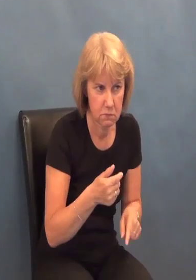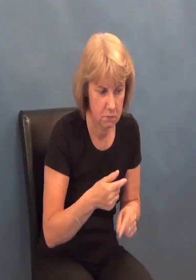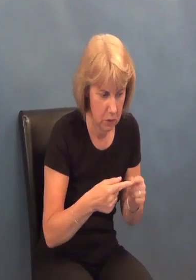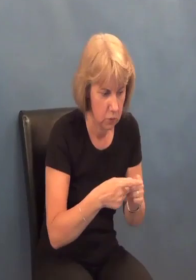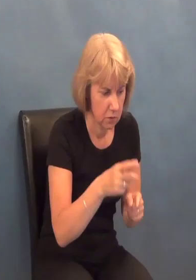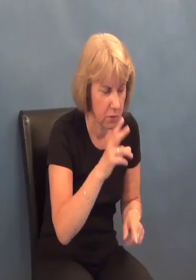Tobie pasuje?